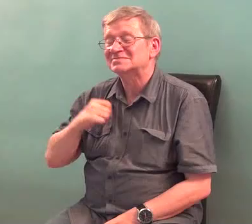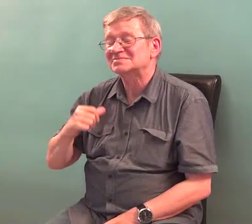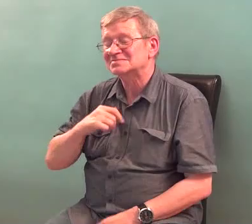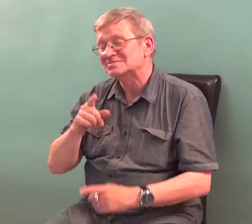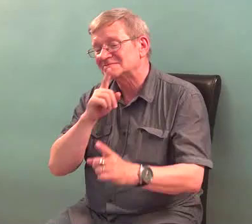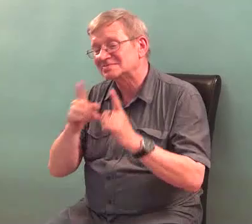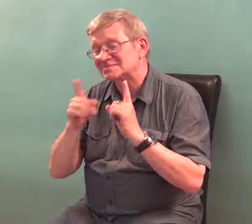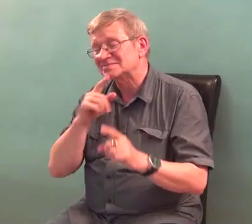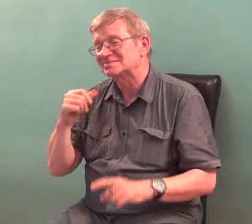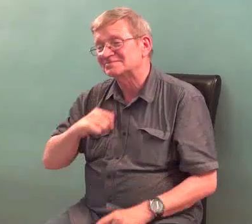Powiedzieli mi, że mam czekać.